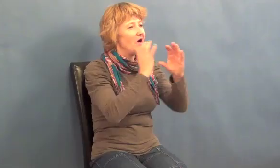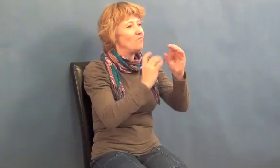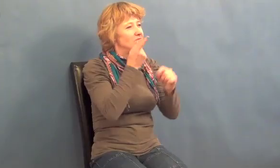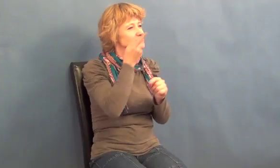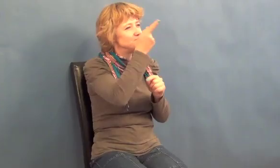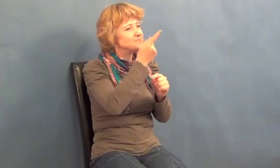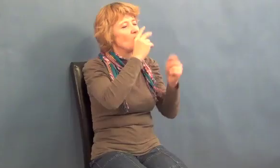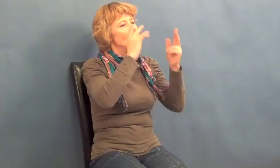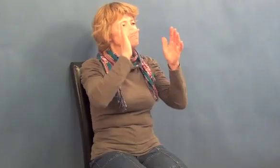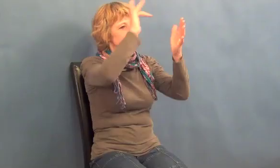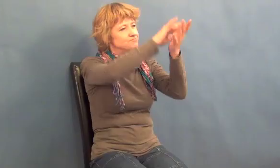Jedzie daleko i dojeżdża na miejsce.